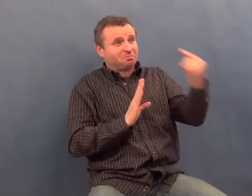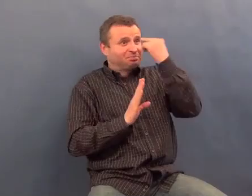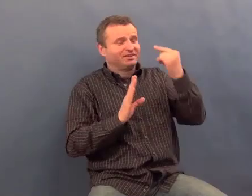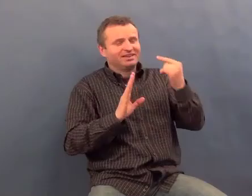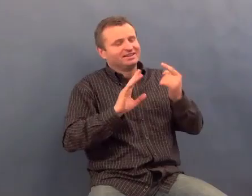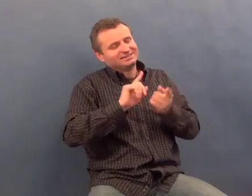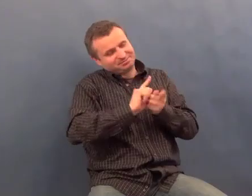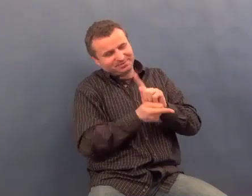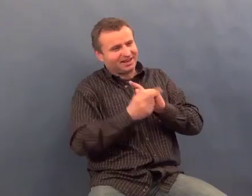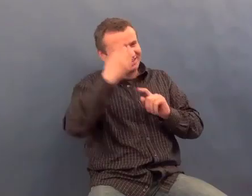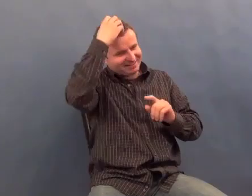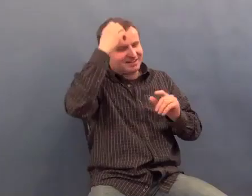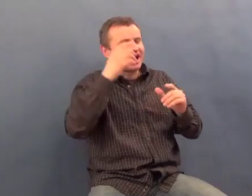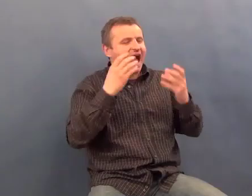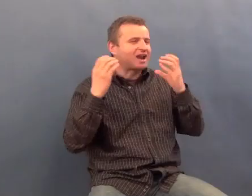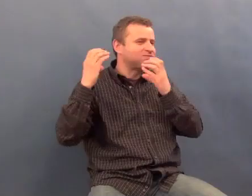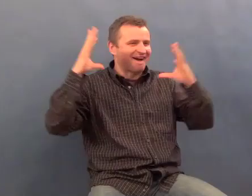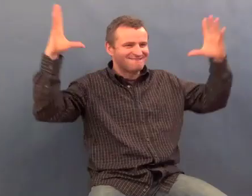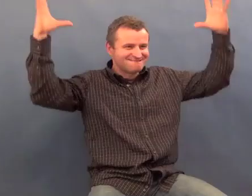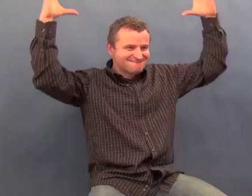Więc zmieniły, zamiast małego jabłuszka postawiła na głowie dużego arbuza.